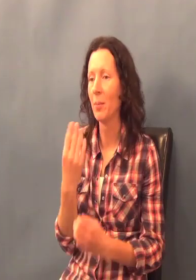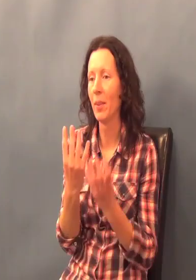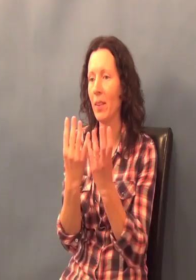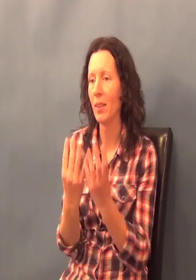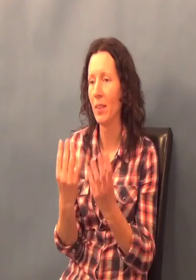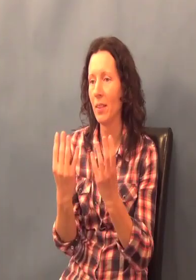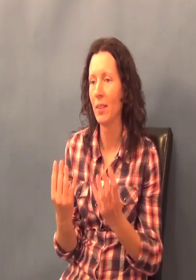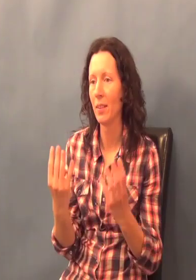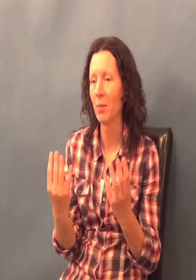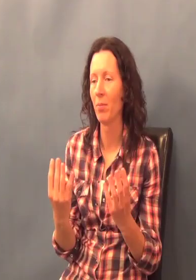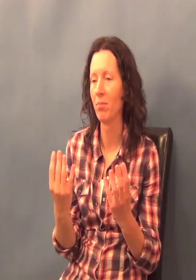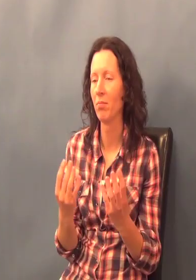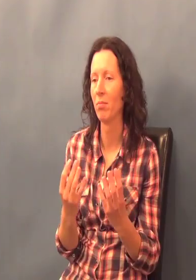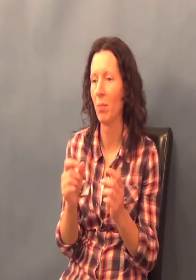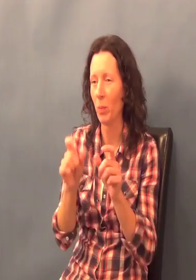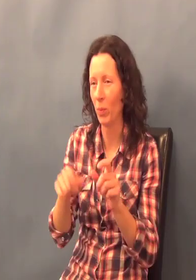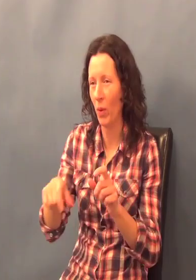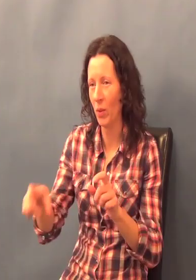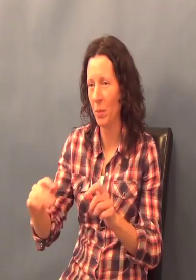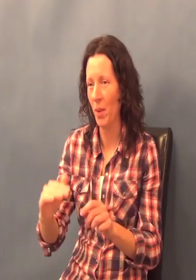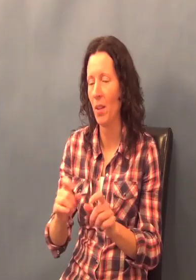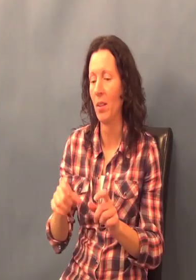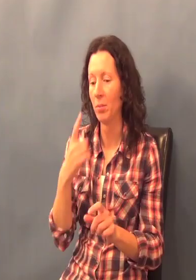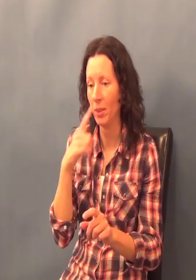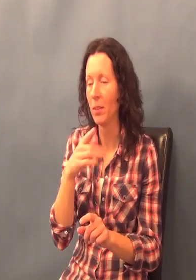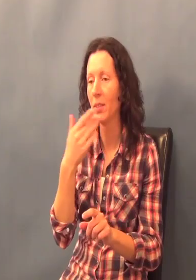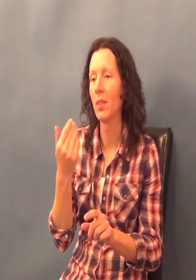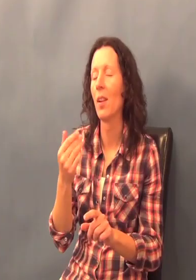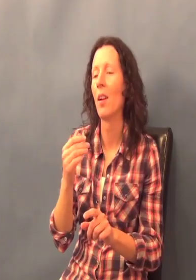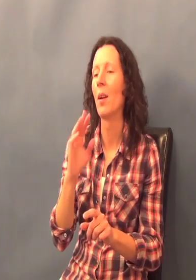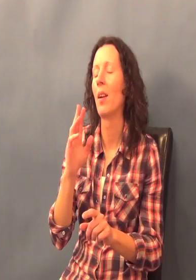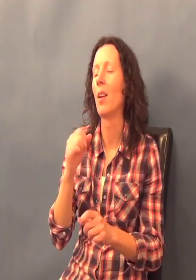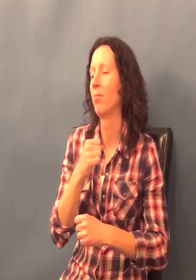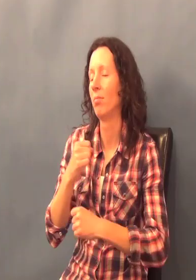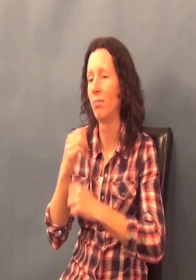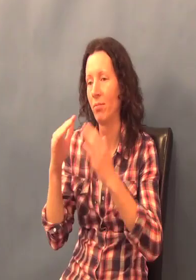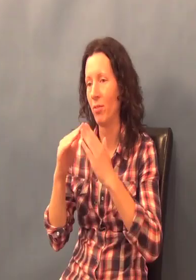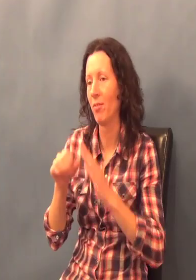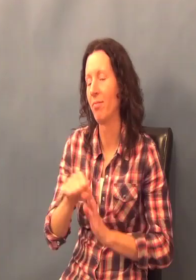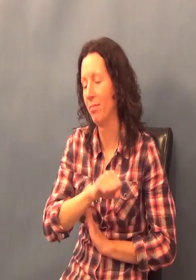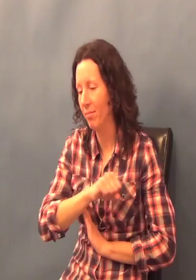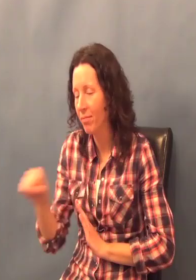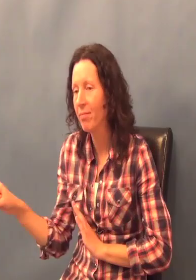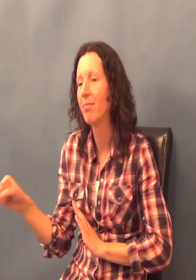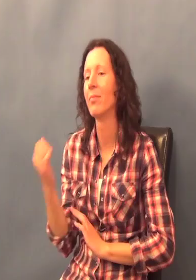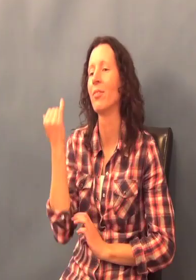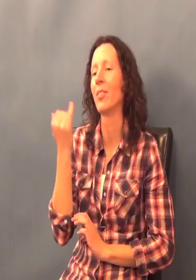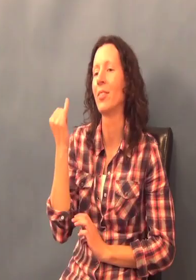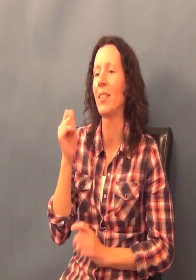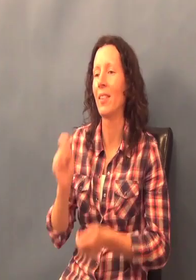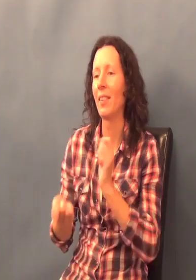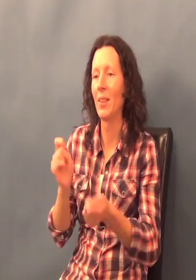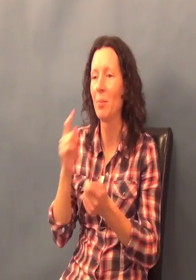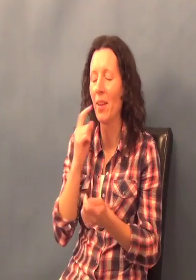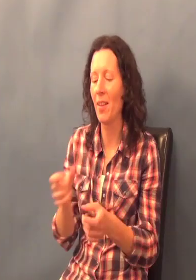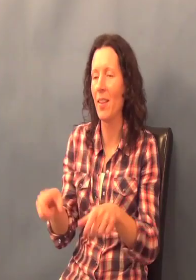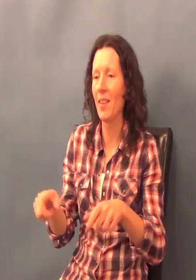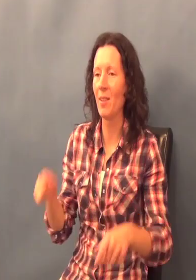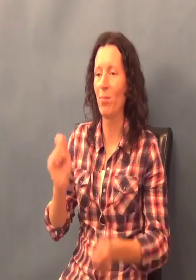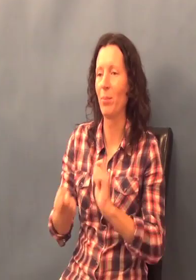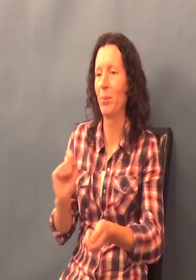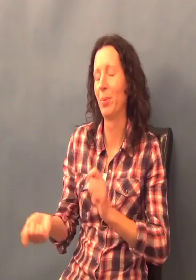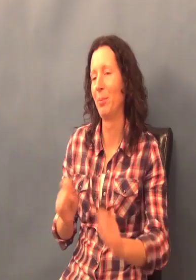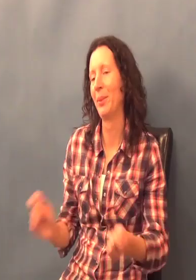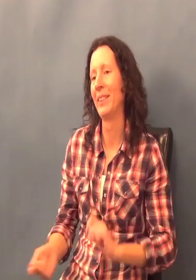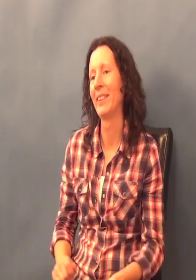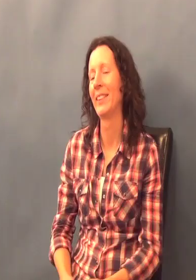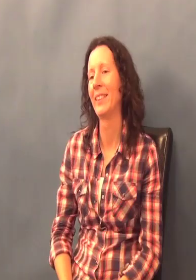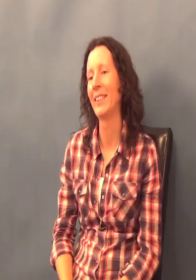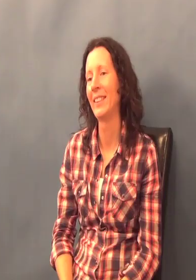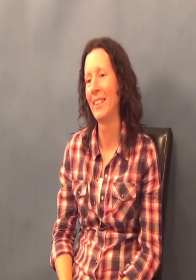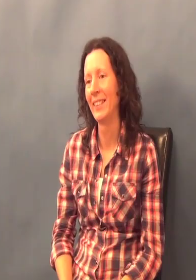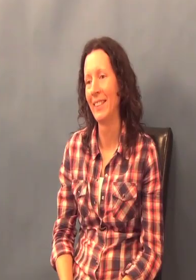Zauważył, że nie ma płotu, drewienek w płocie. Potem idzie do domu, otwiera drzwi i widzi, że dziecko gra na cymbałach, bawi się, gra na elementach od płotu.